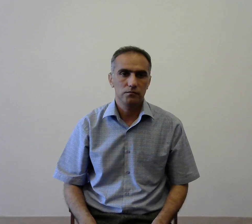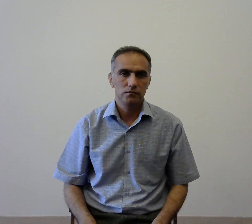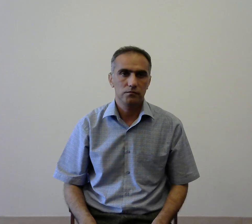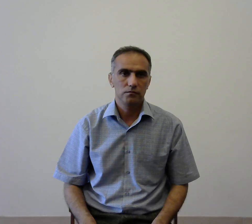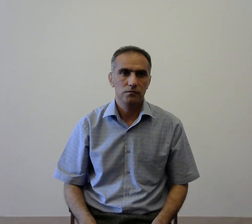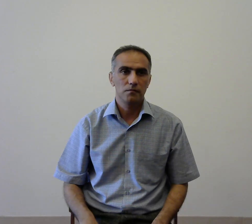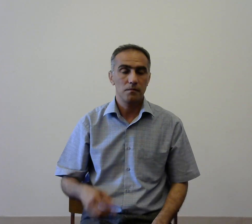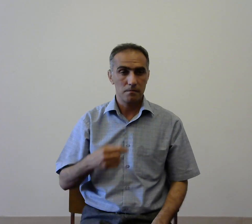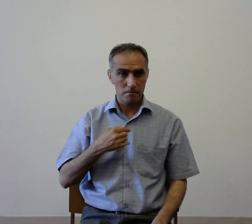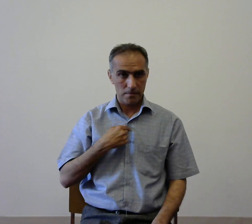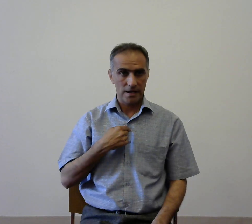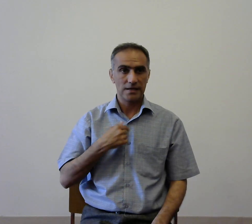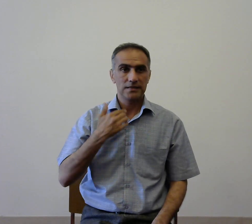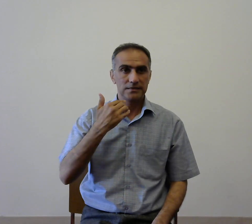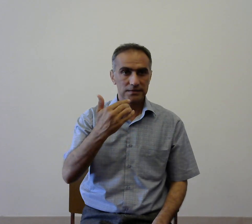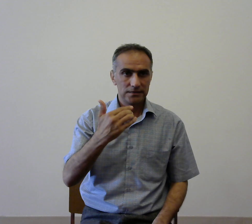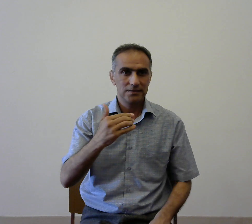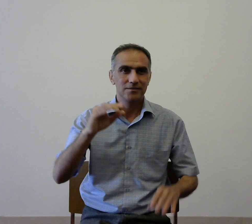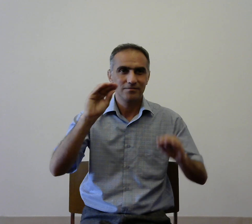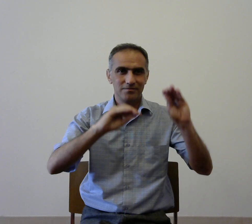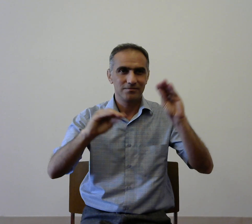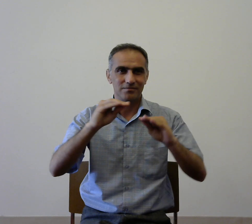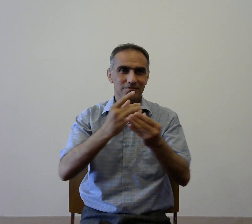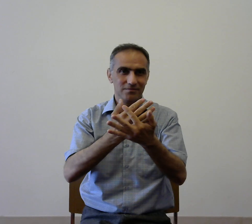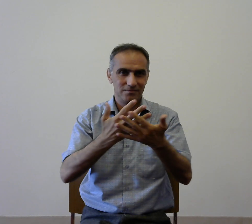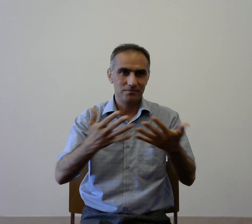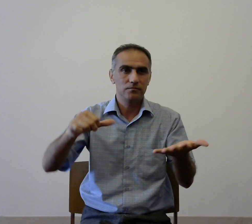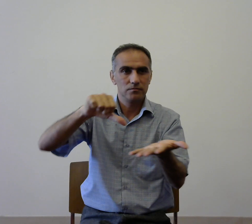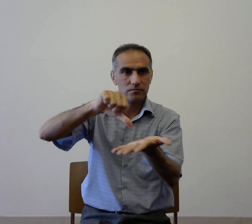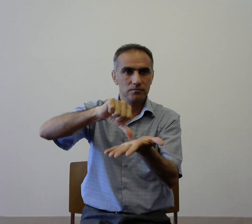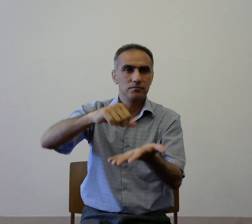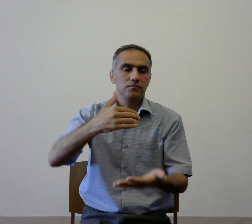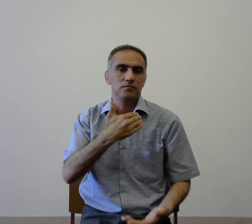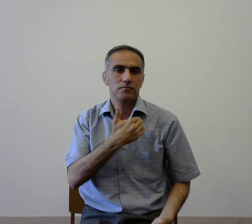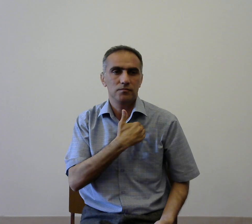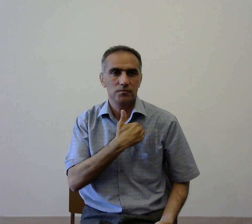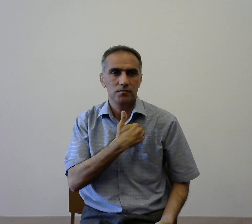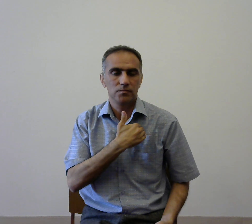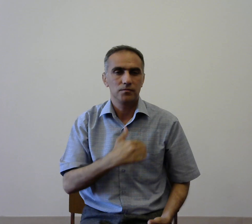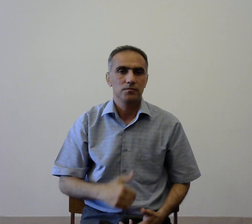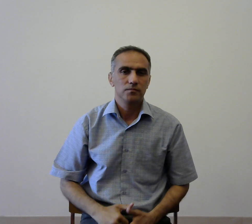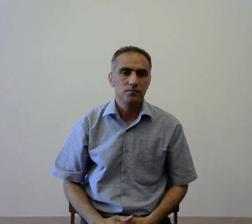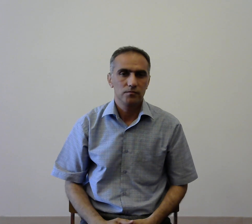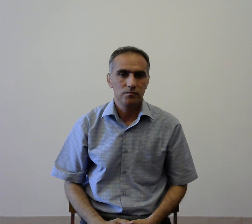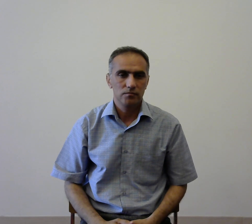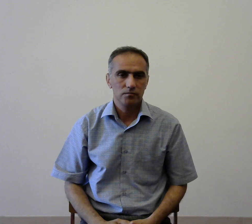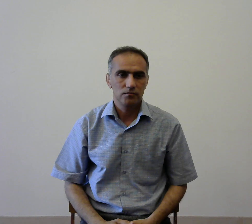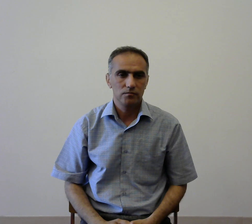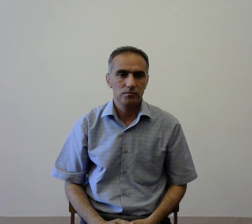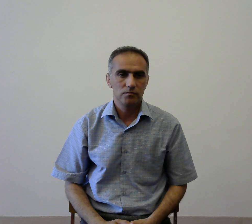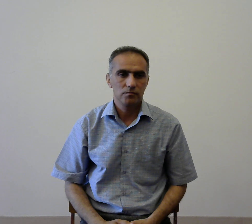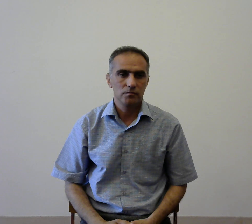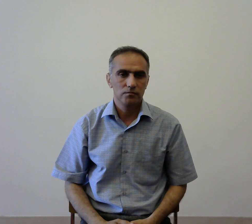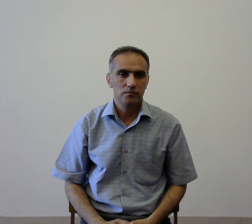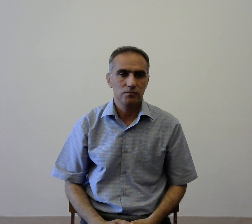Mən sizin layihədə iştirak etmək istərdim